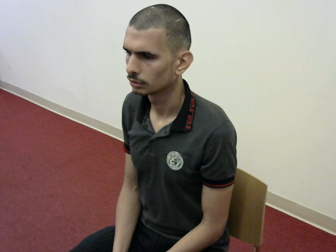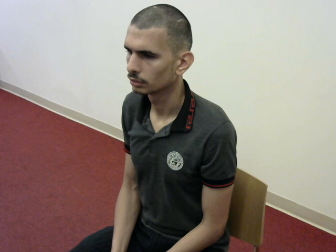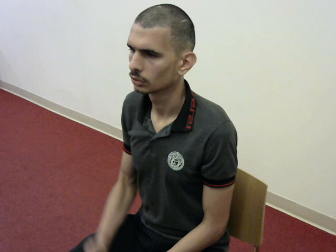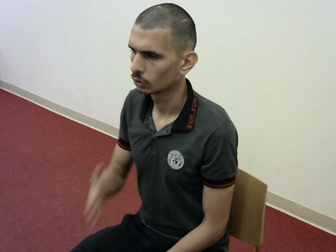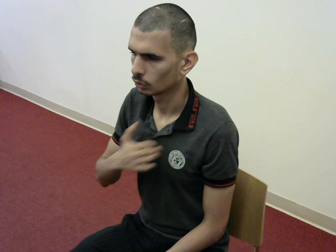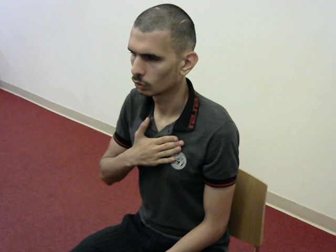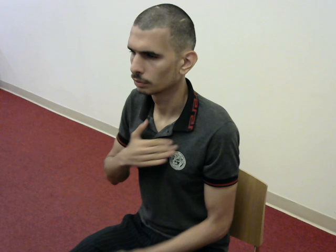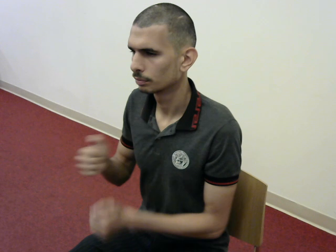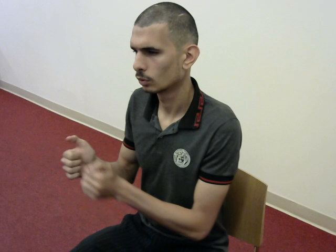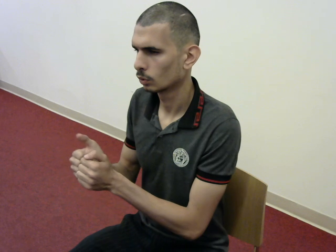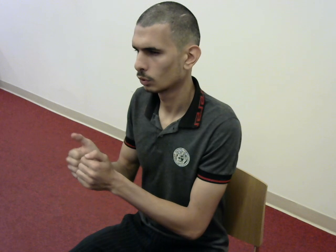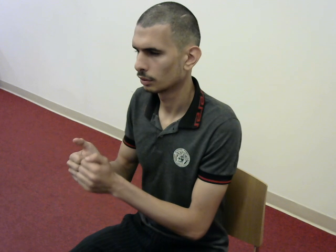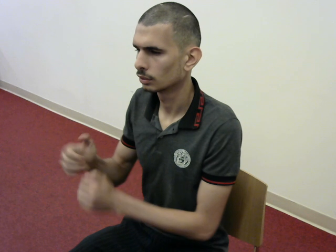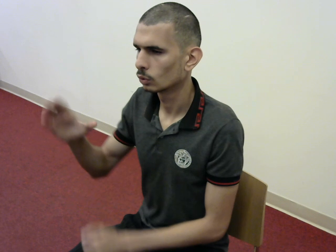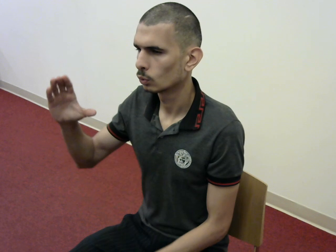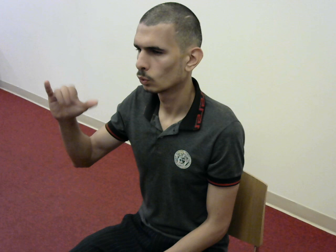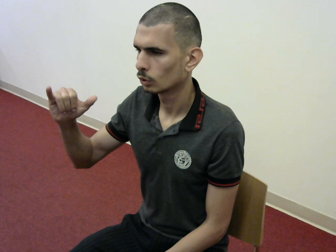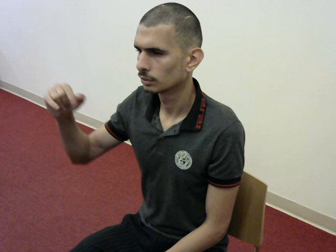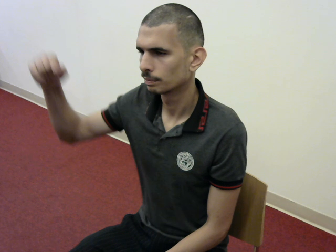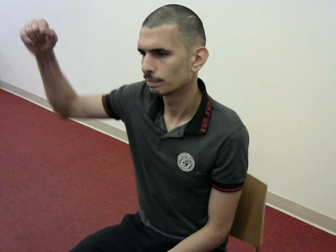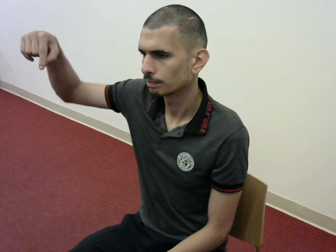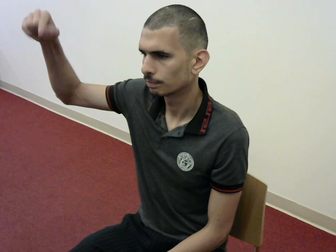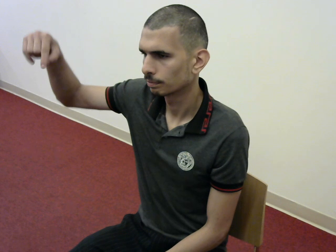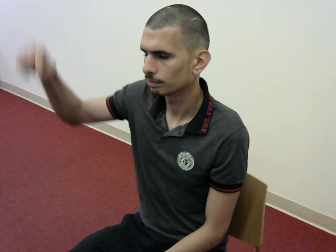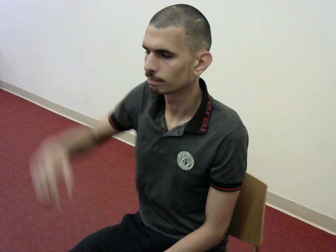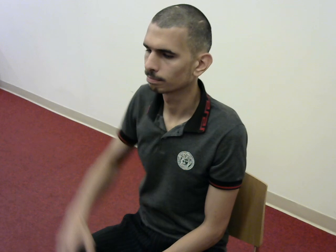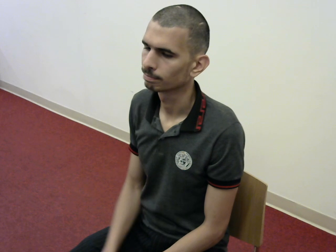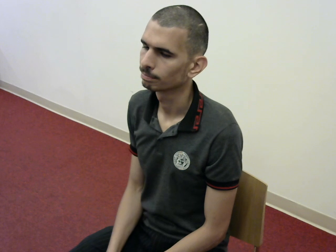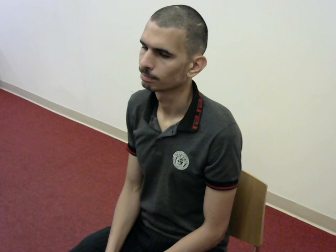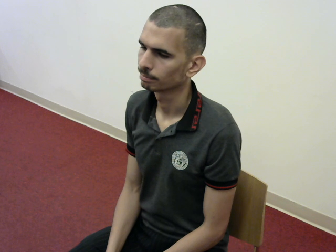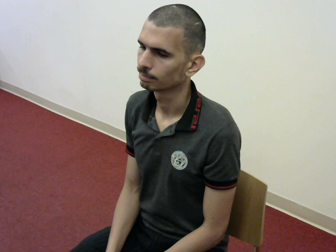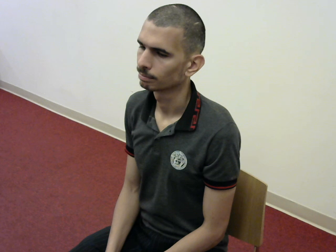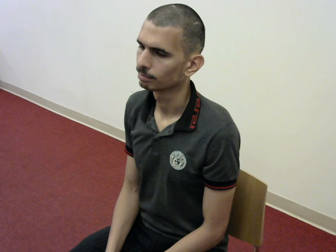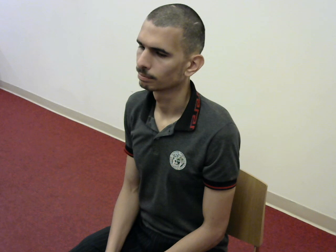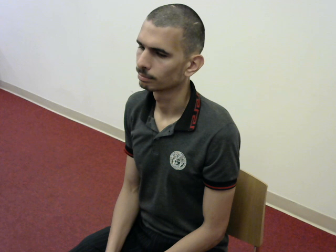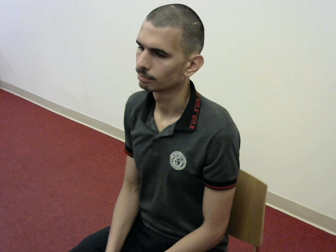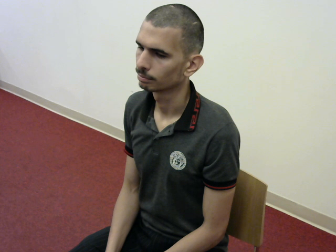Bizə qonşudan su damır